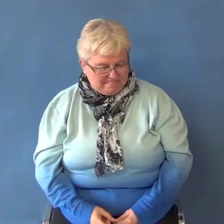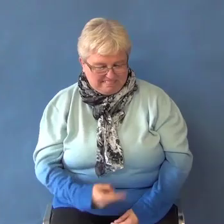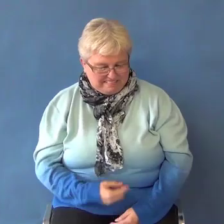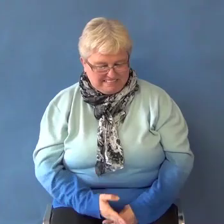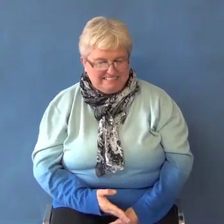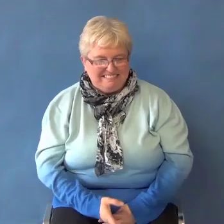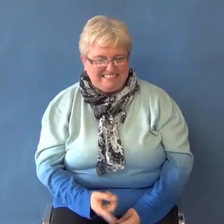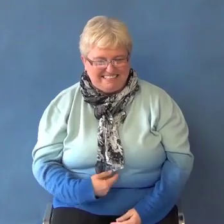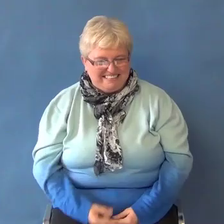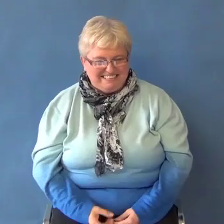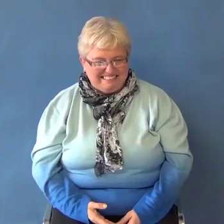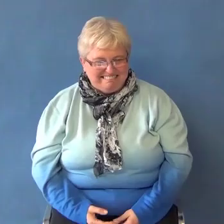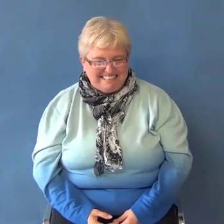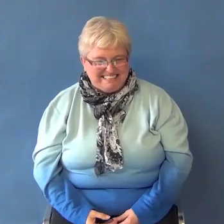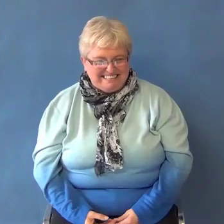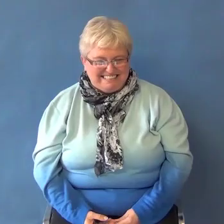Nie wierzę, nie wierzę...